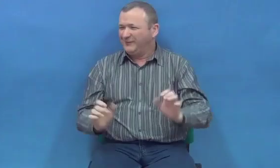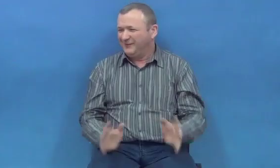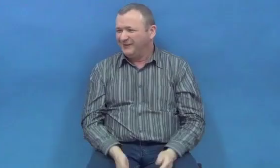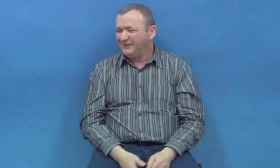Koniec.